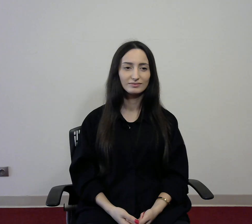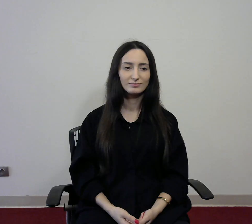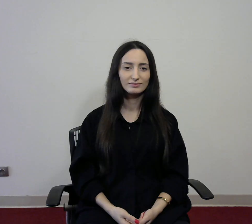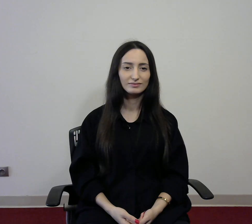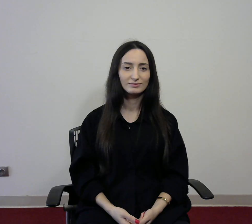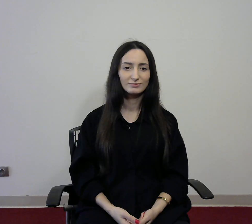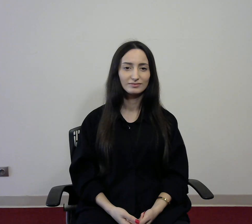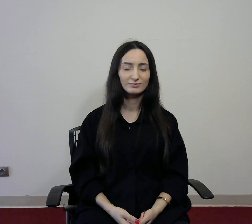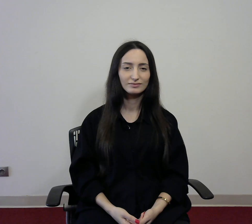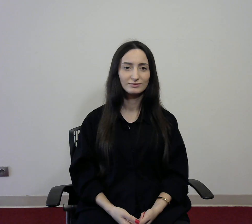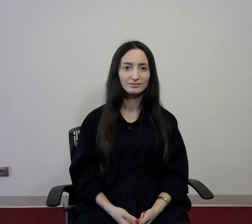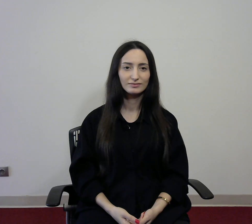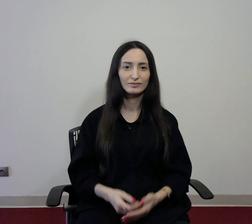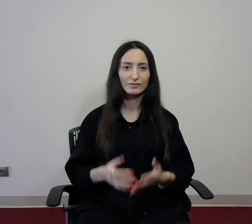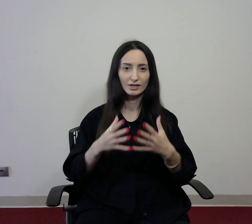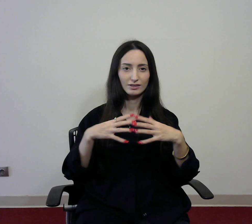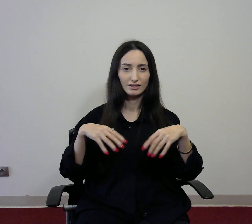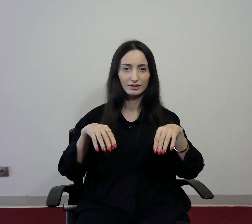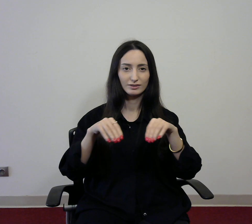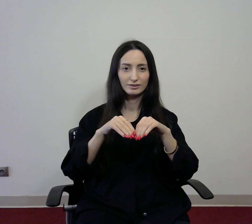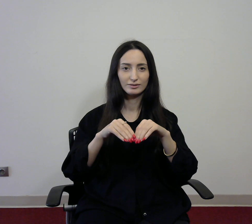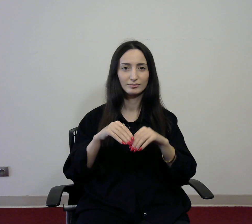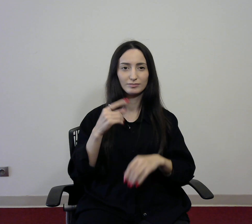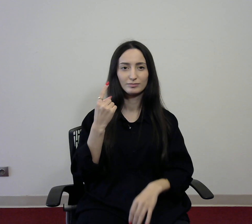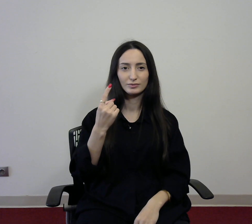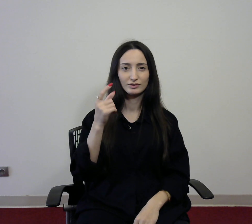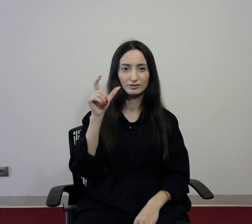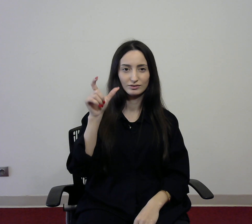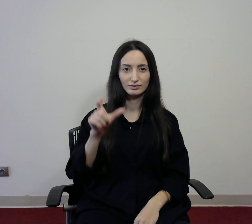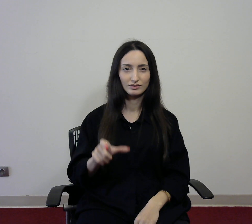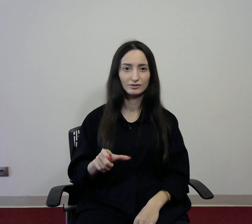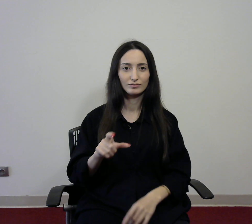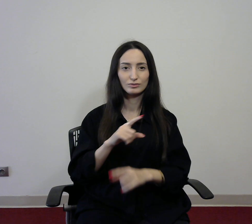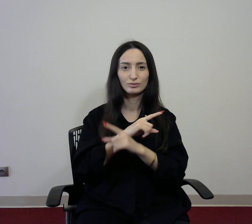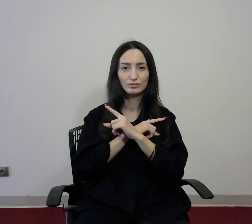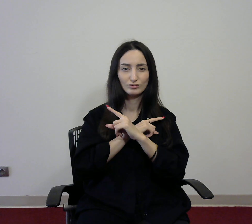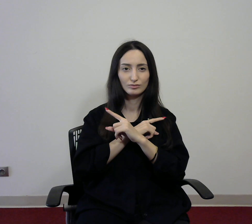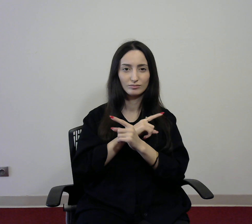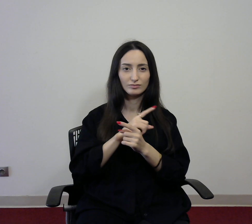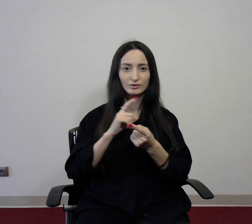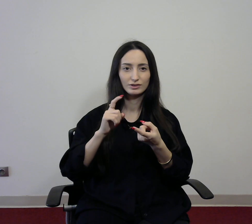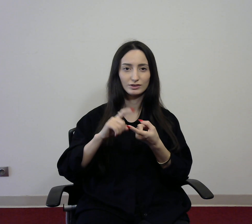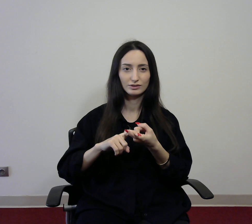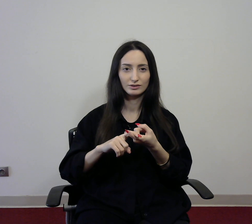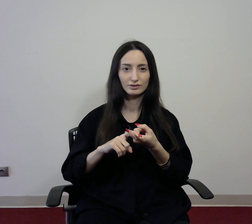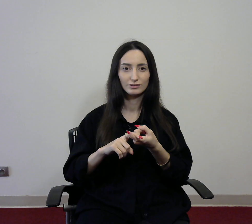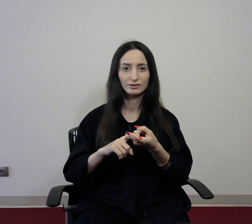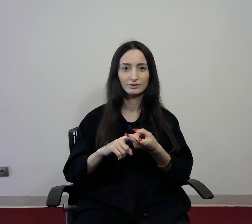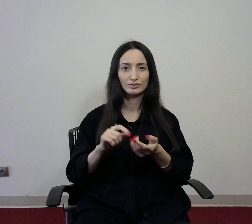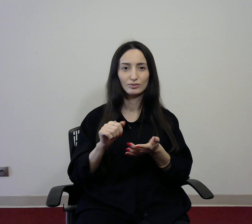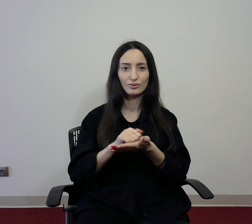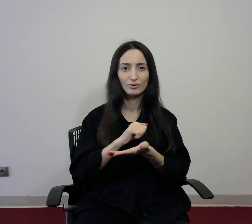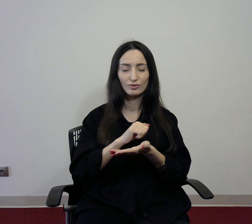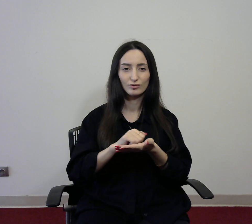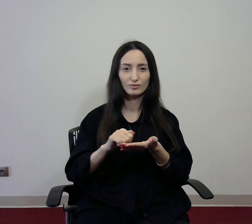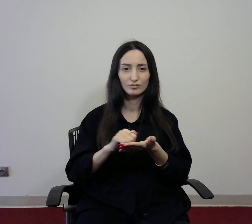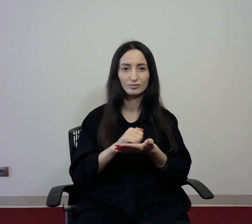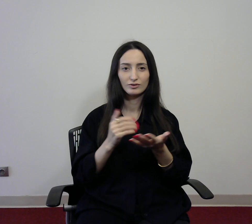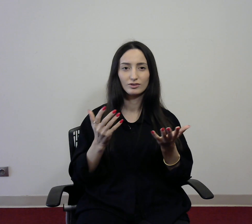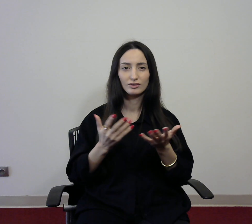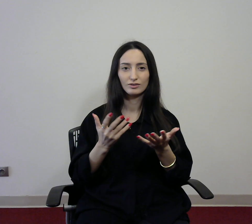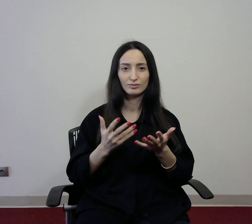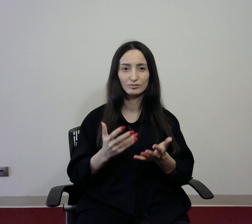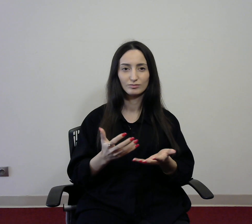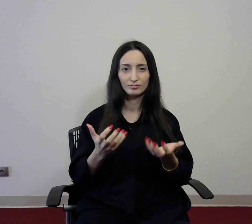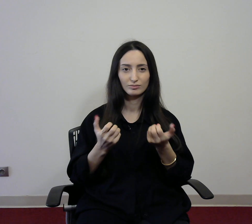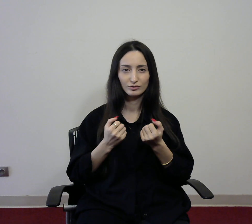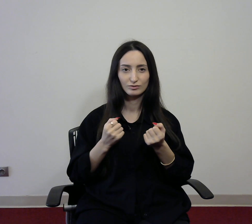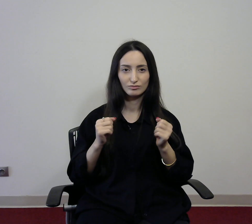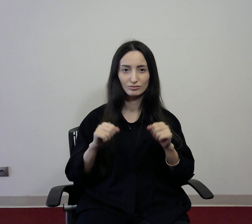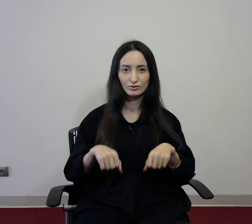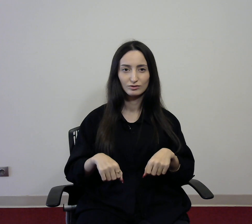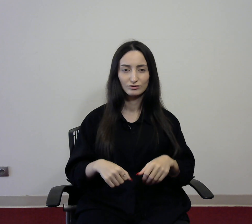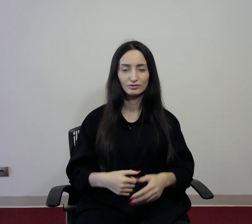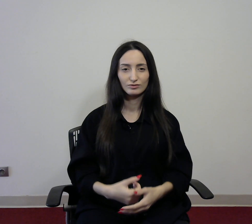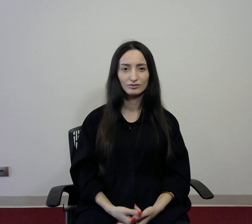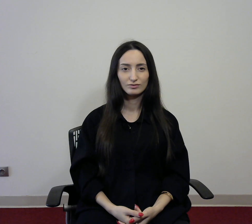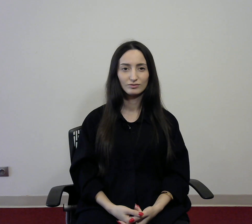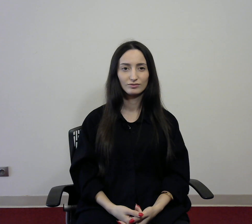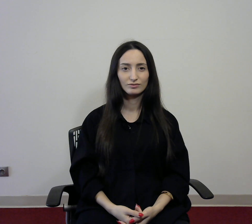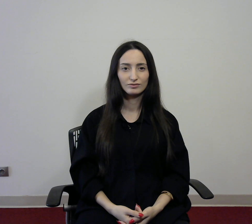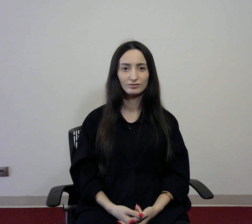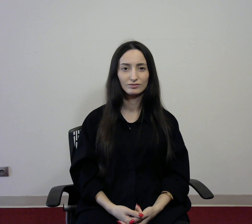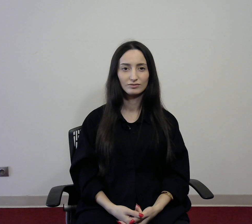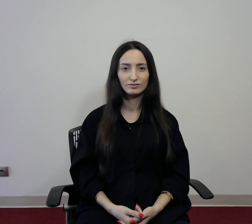Ailədən bir şəxsin ölməsi ilə bağlı sənəd necə almaq olar?